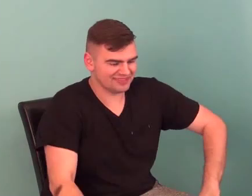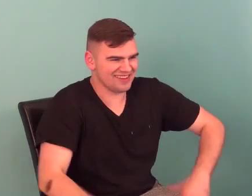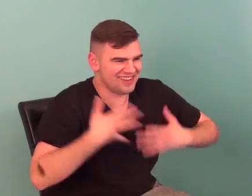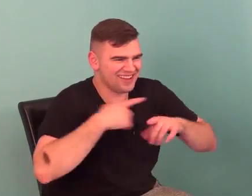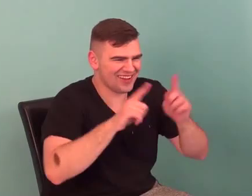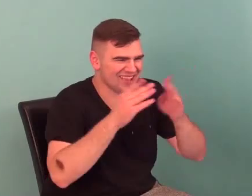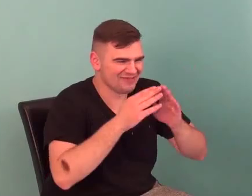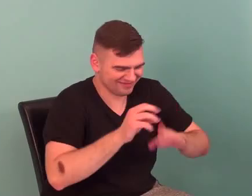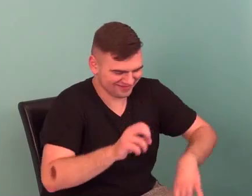Nie wolno się kąpać w domu.